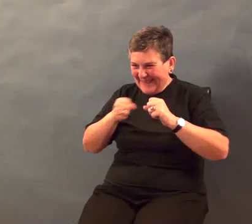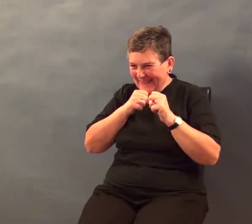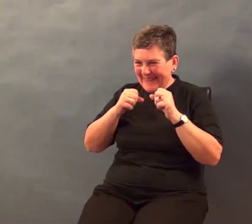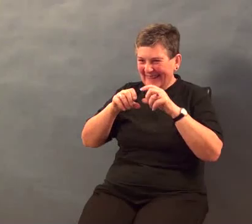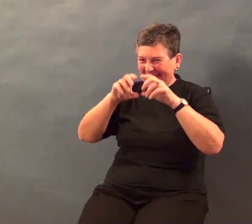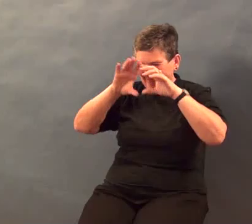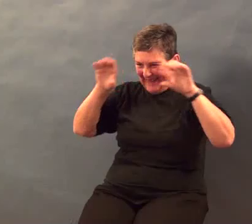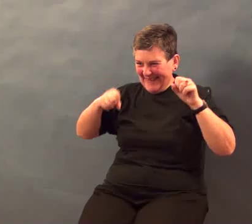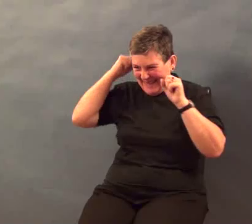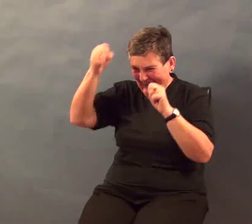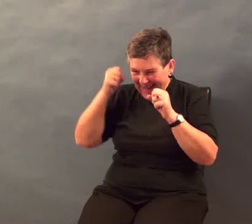Babcia miała parasol w ręku i krzyczała.